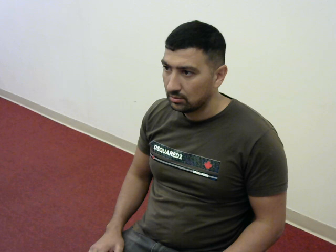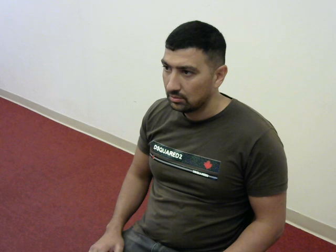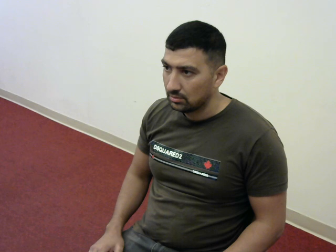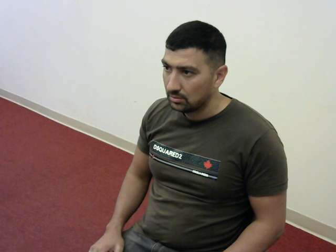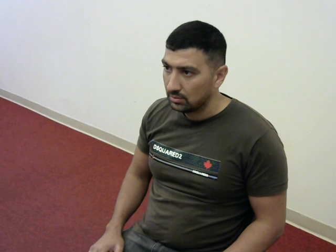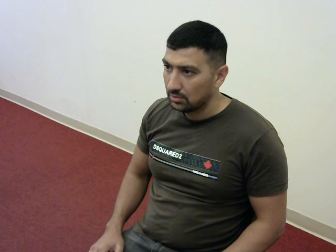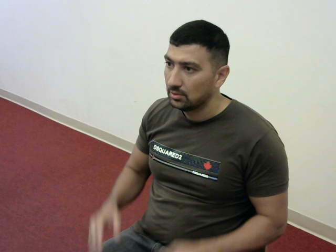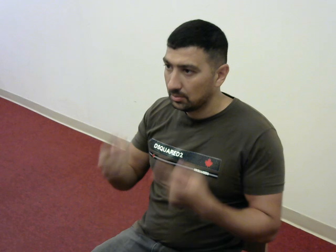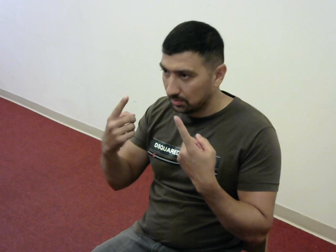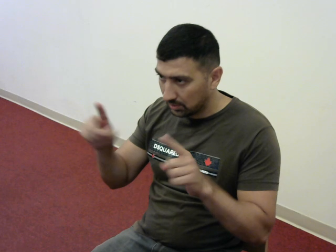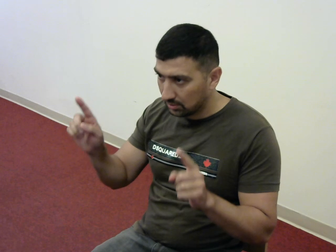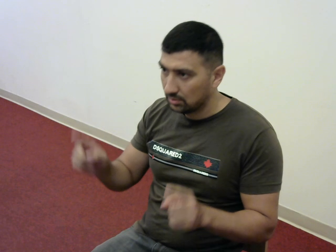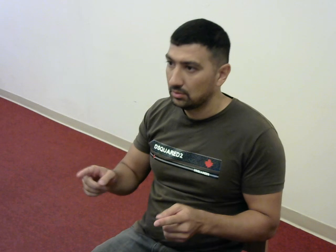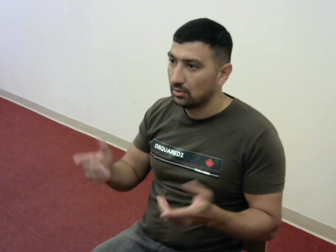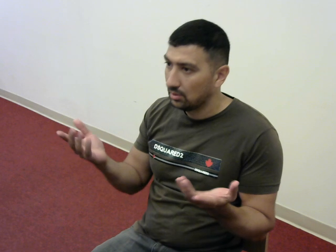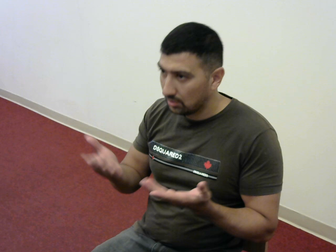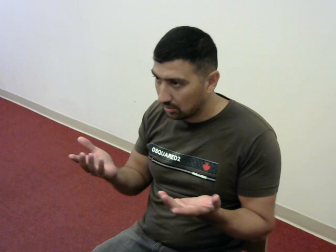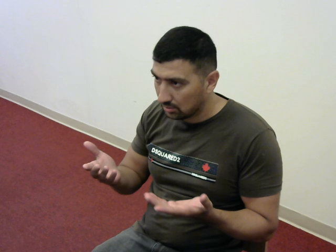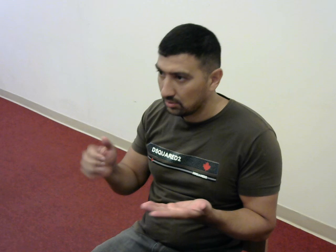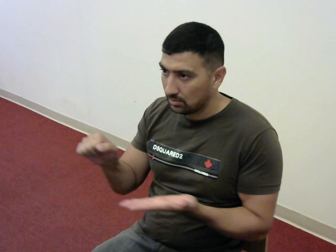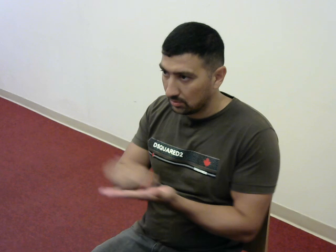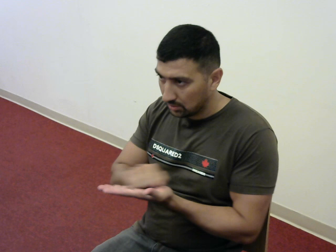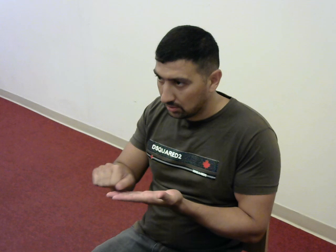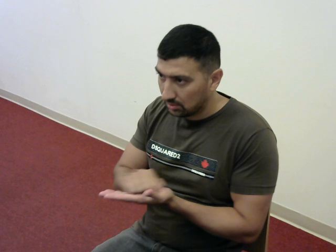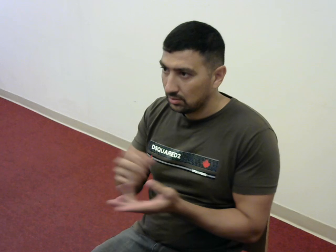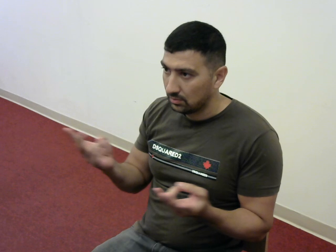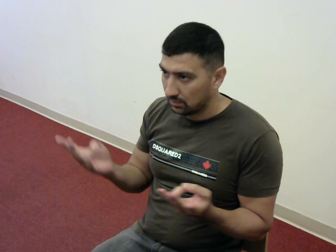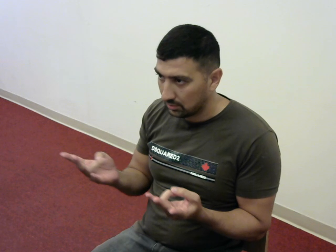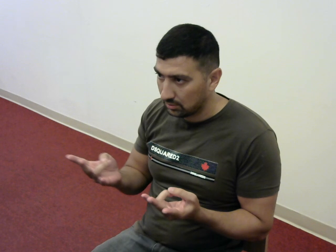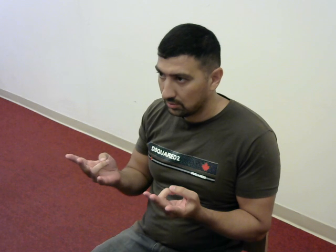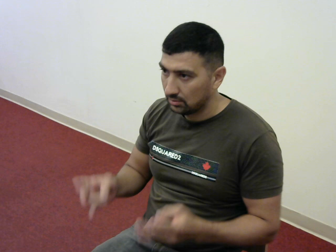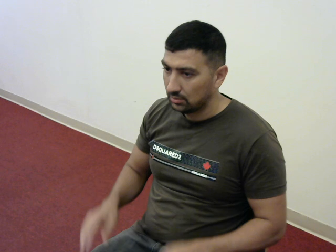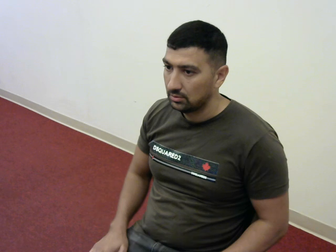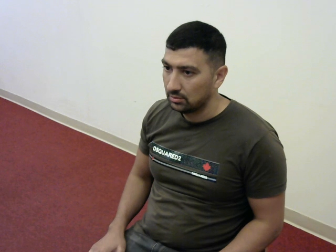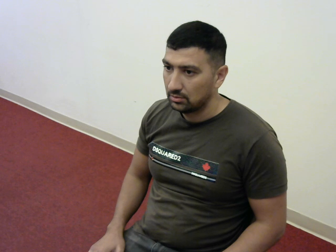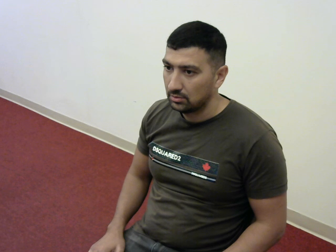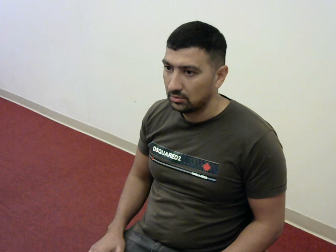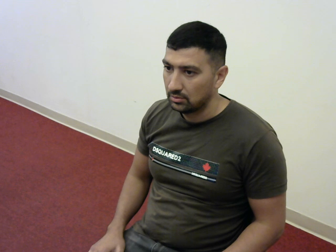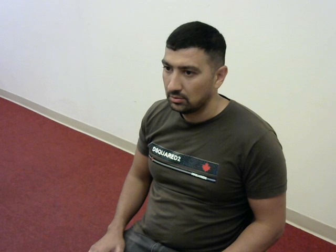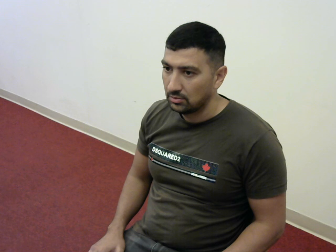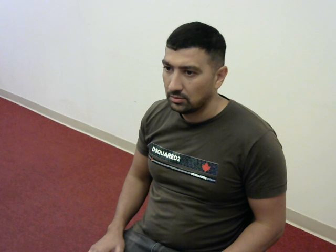Başqa hansı sənədlər lazımdır?